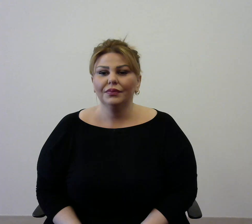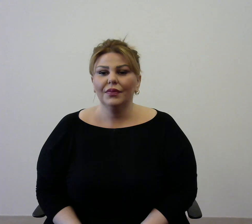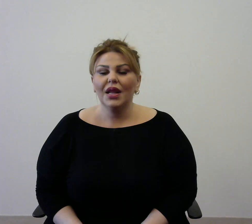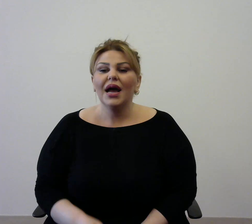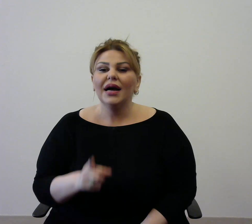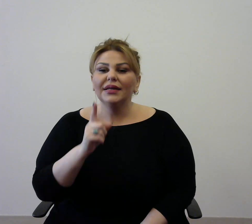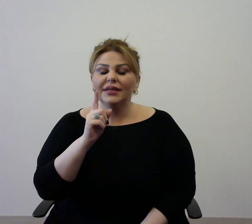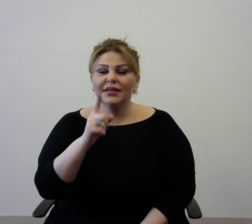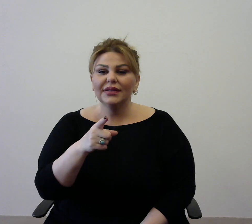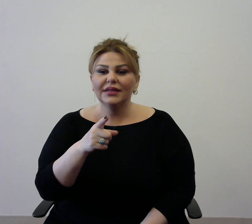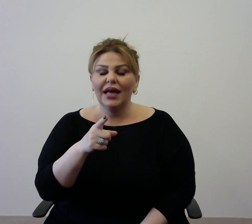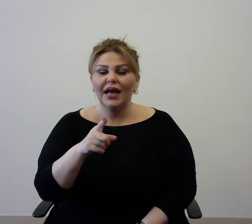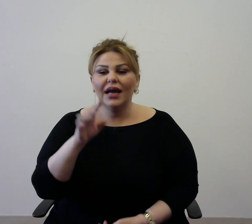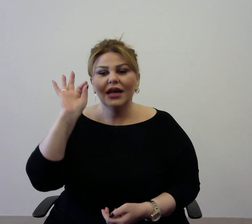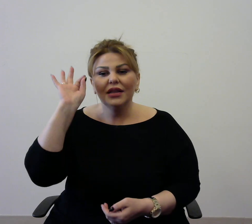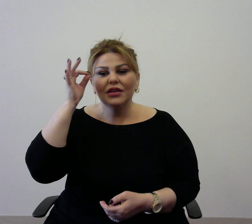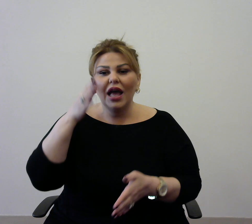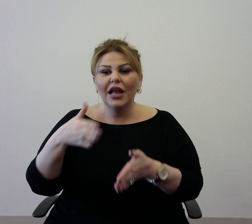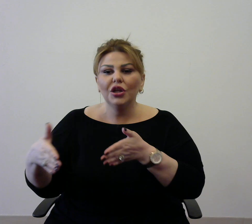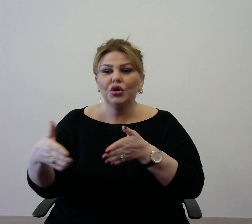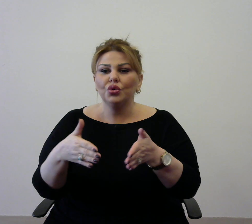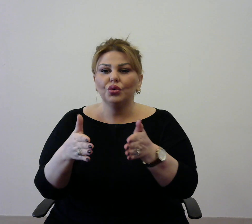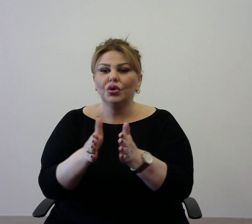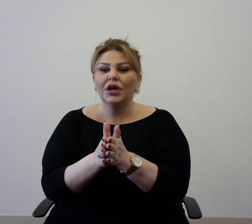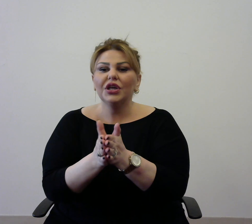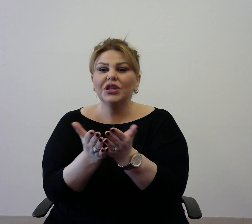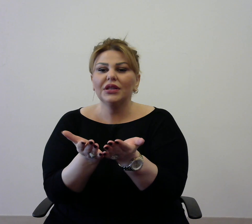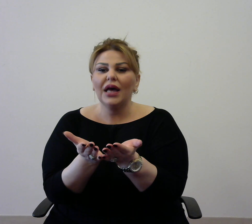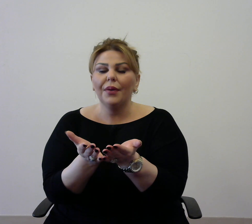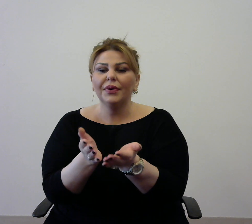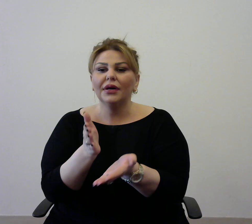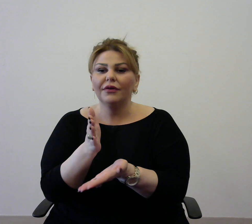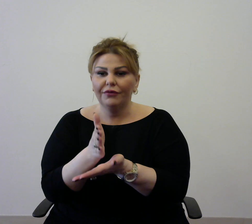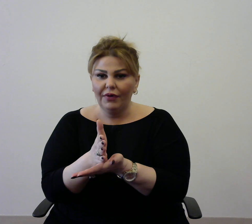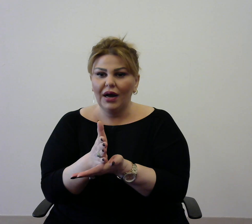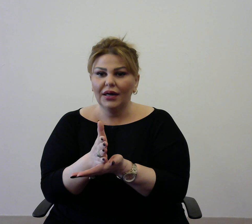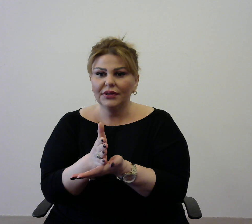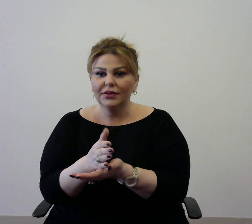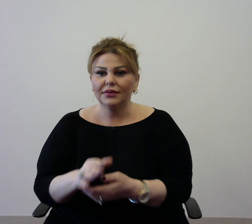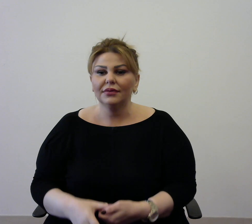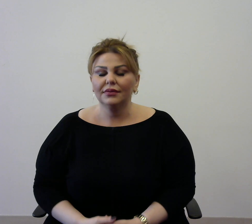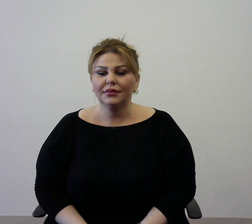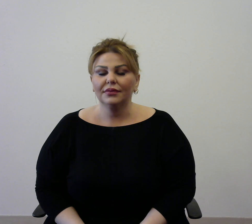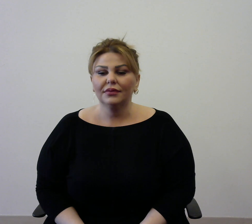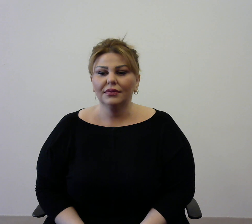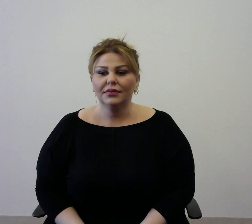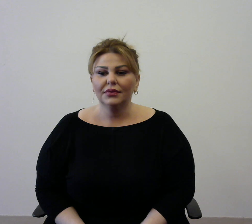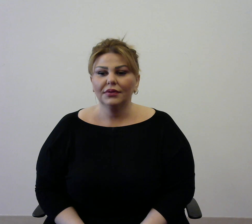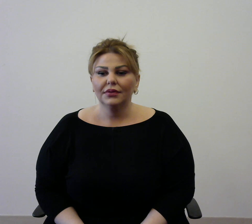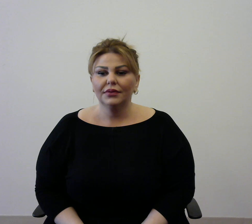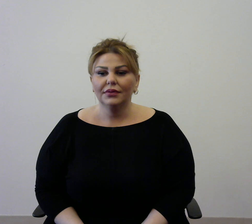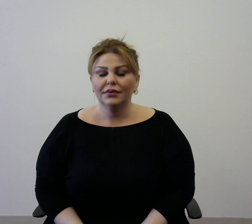Sizdə "Dəli Kür" kitabı var?